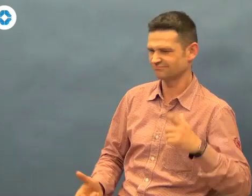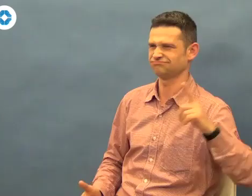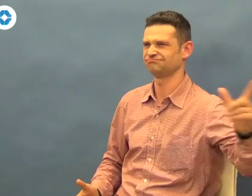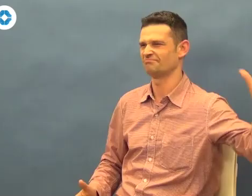Odeszli daleko.